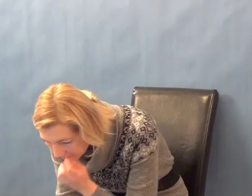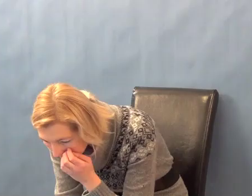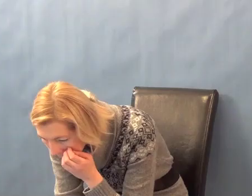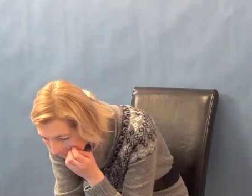Nie ma.